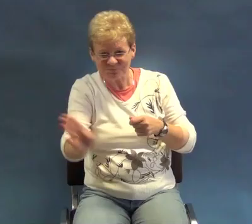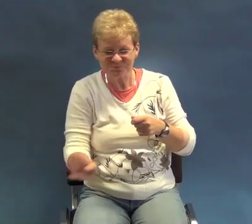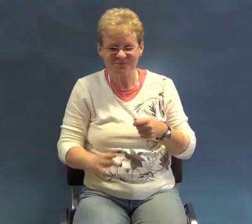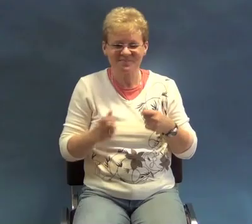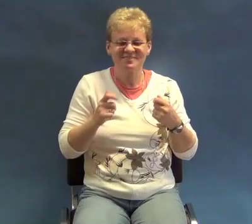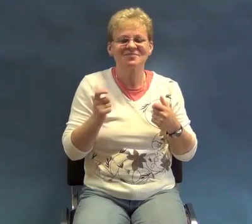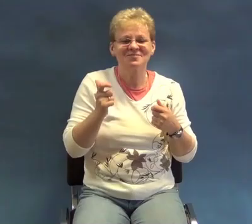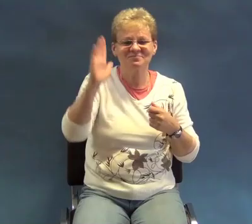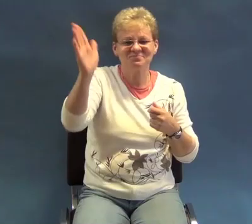Co pękło?